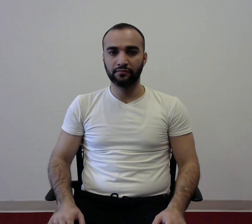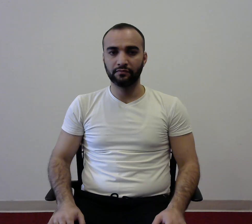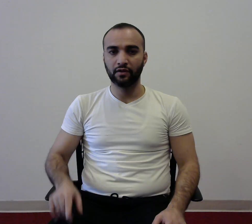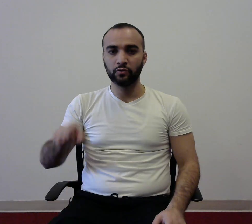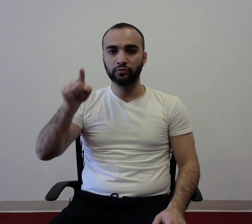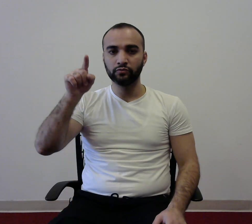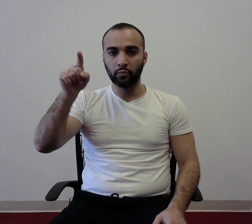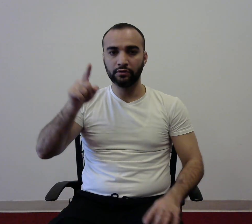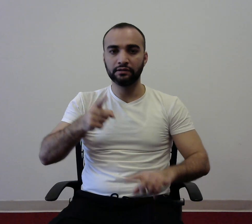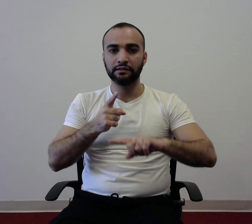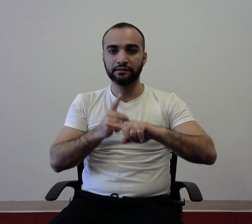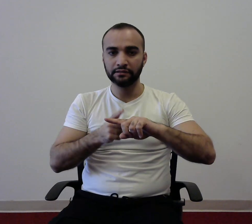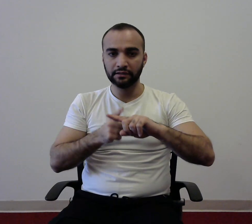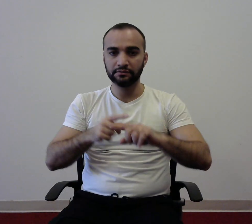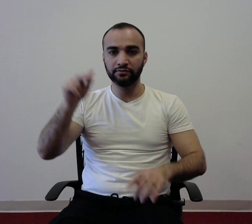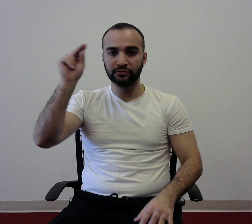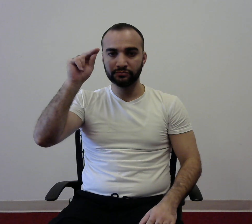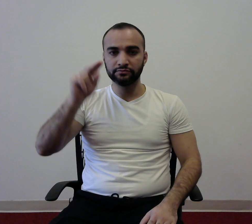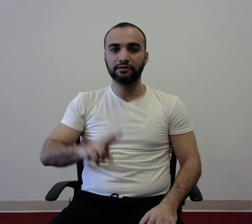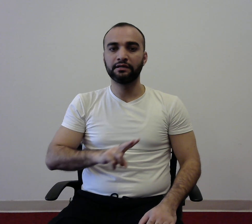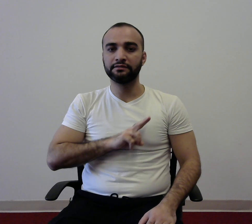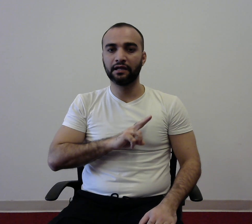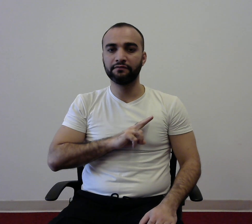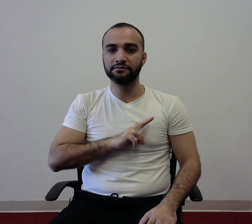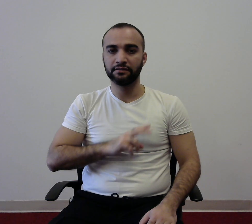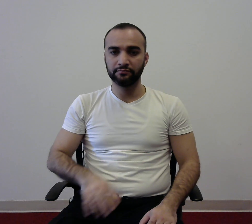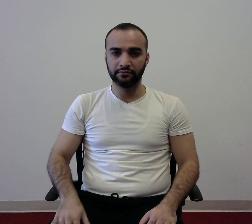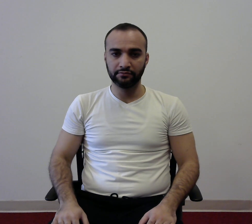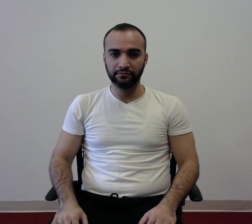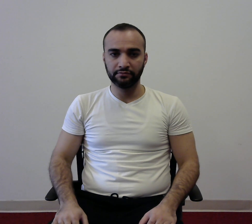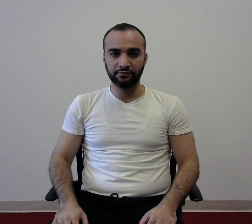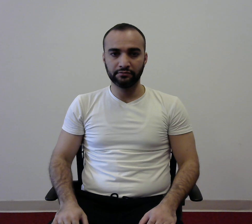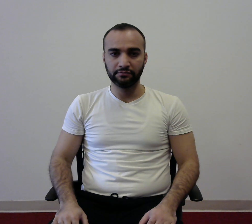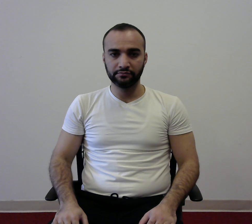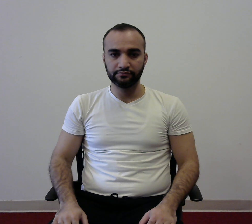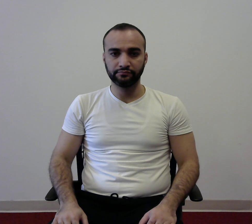O riyazi dərsləri sevir